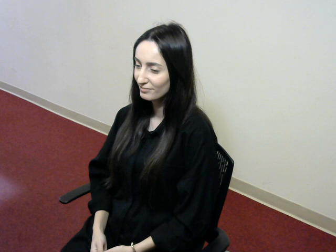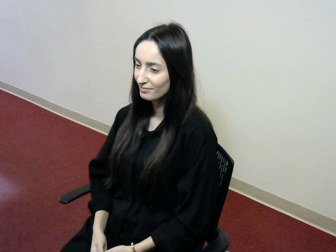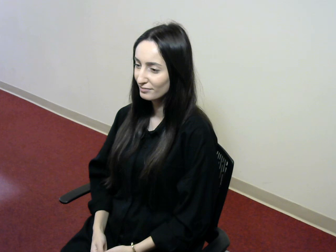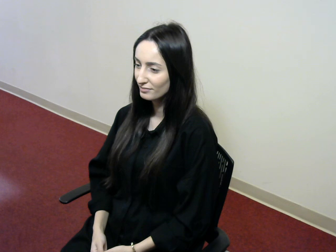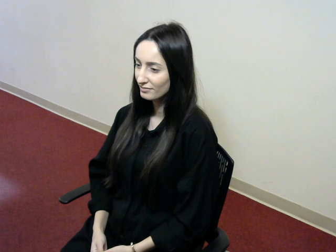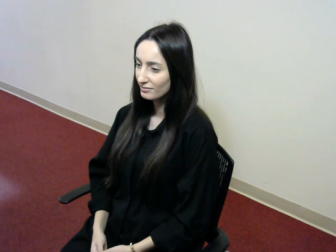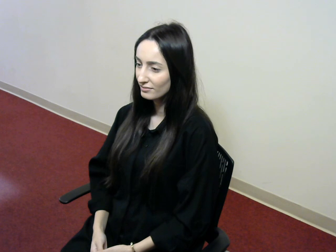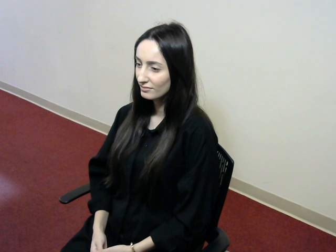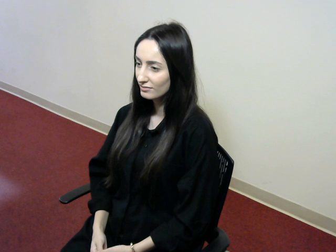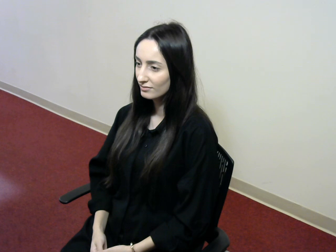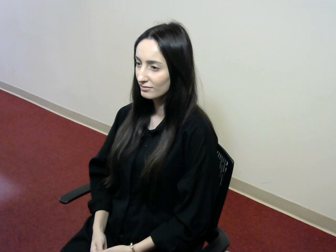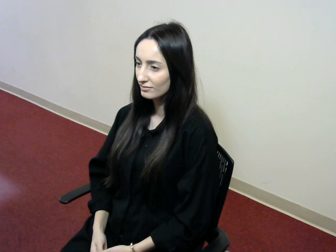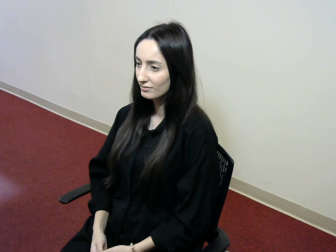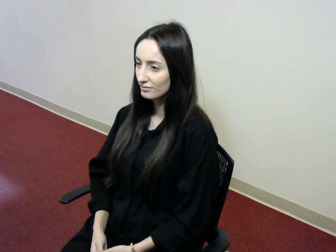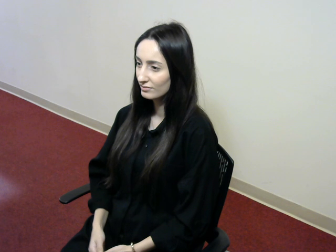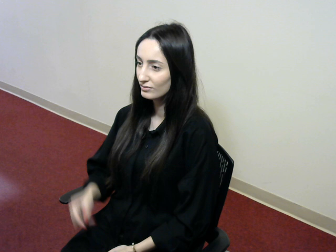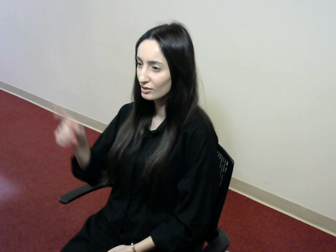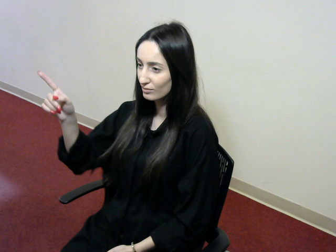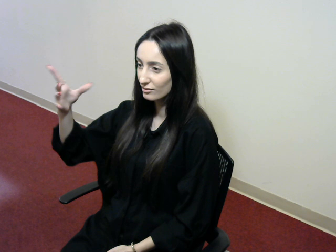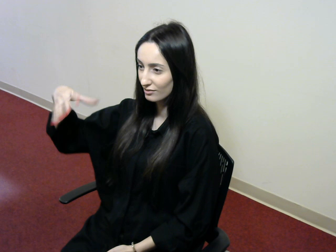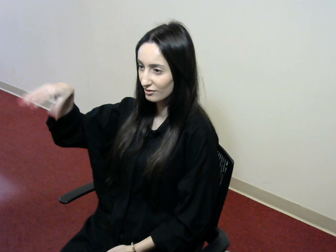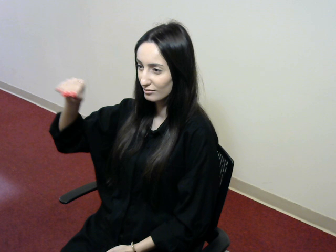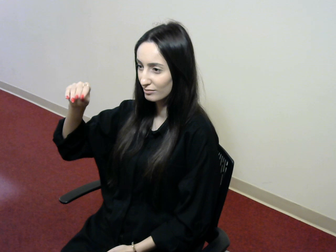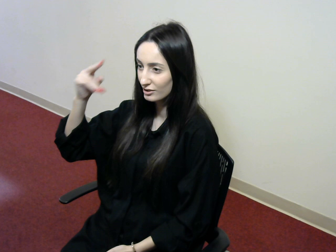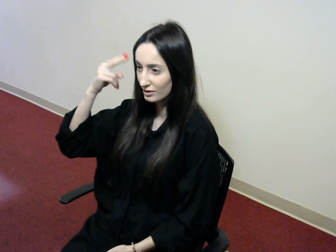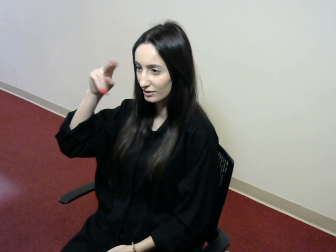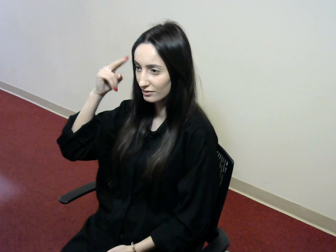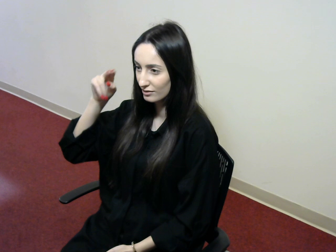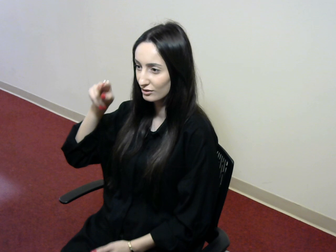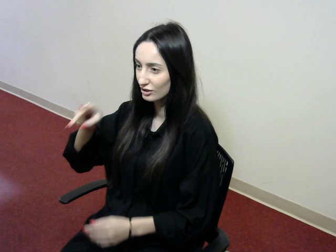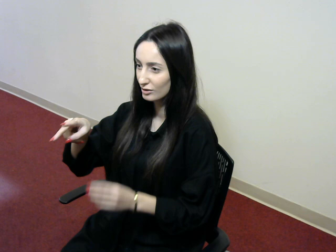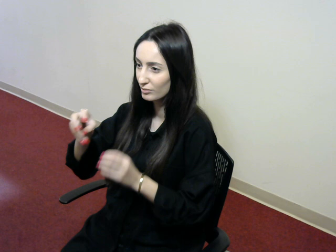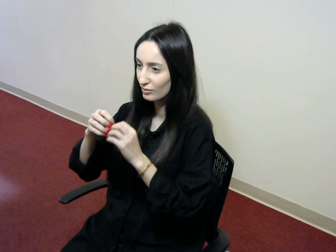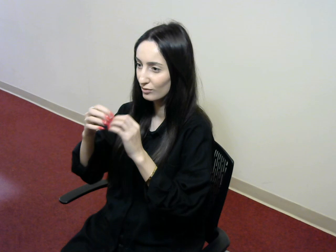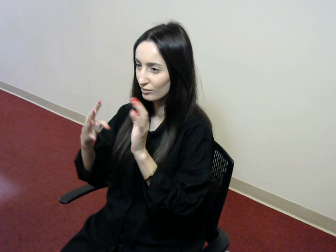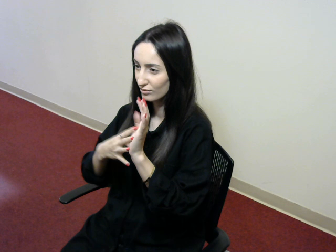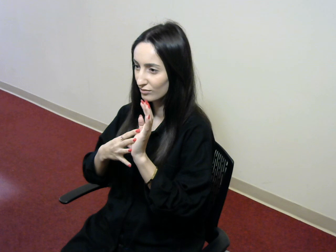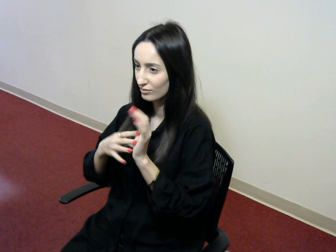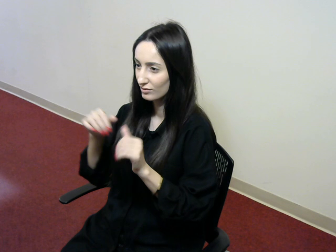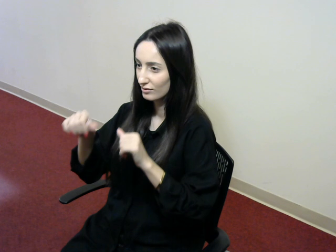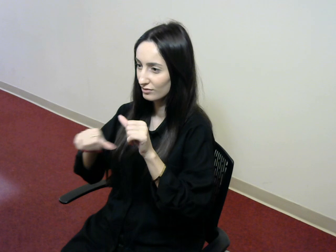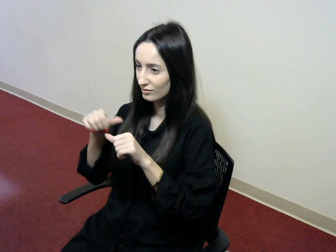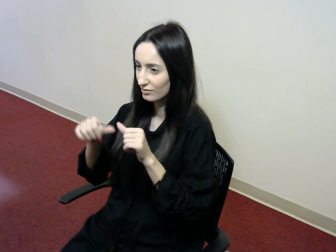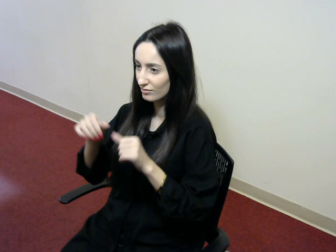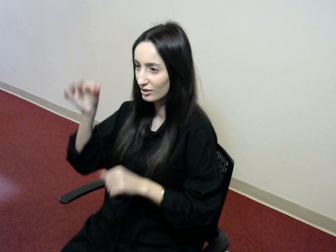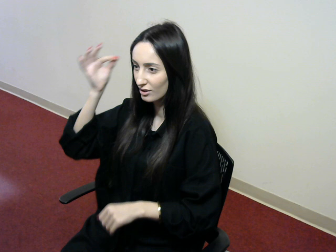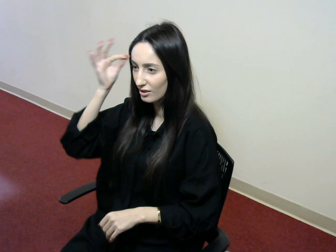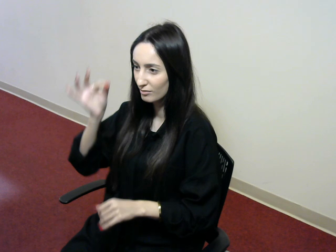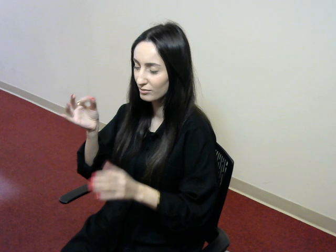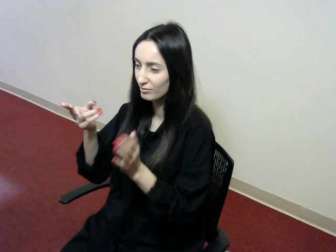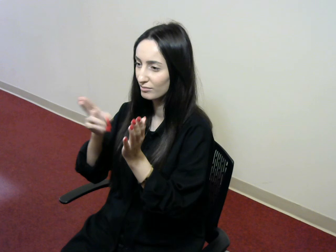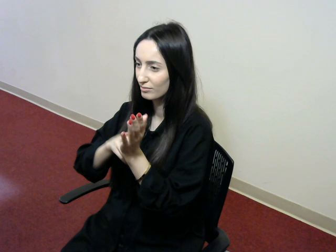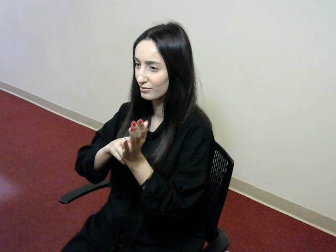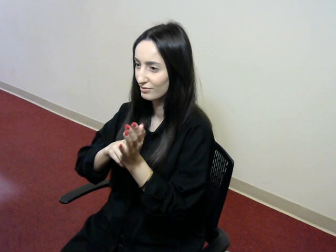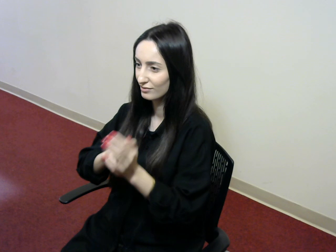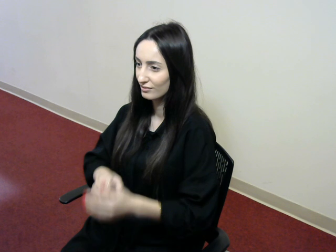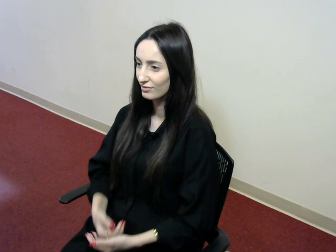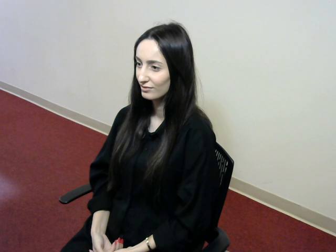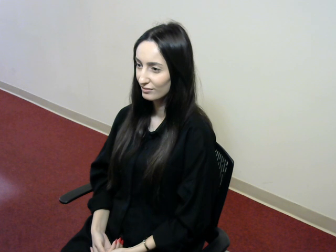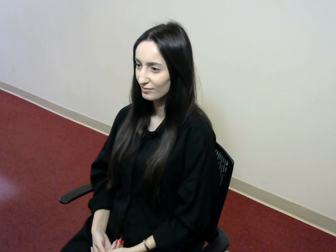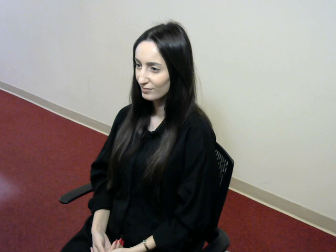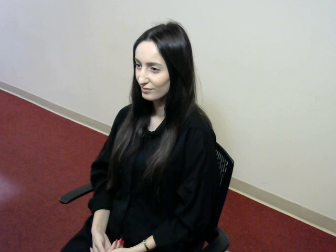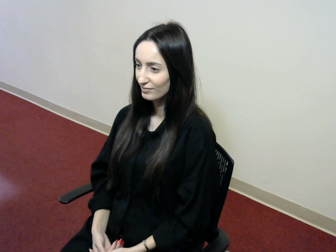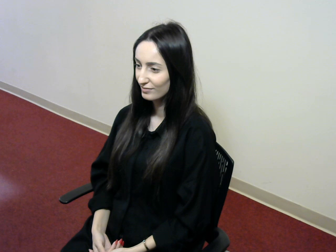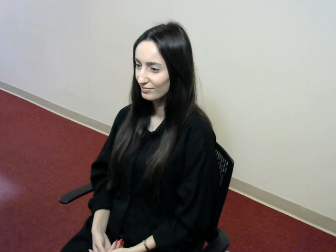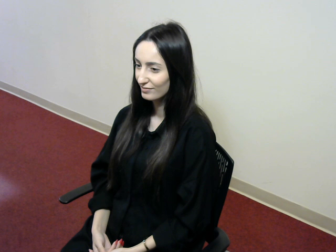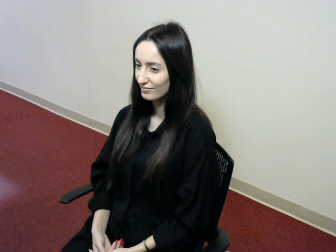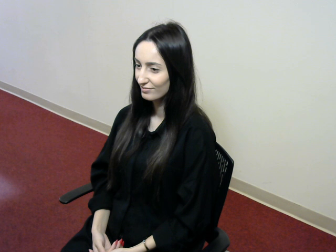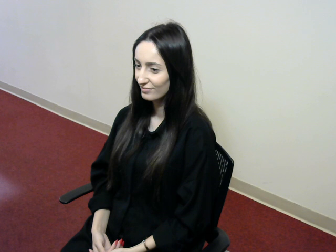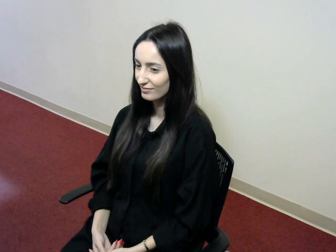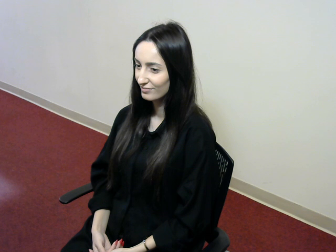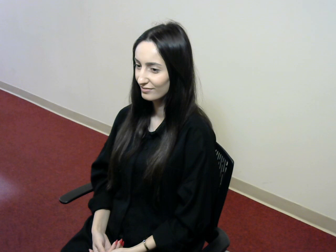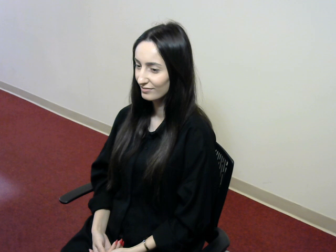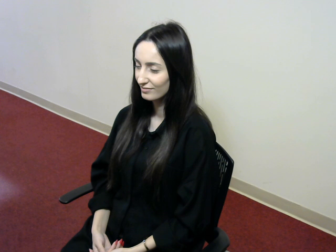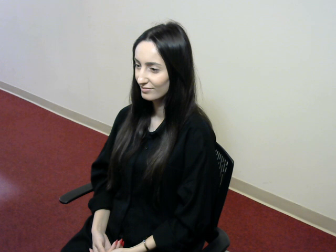Onların əmisi 2019-cu ildə Almaniyaya köçüb